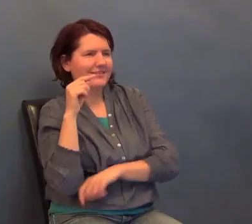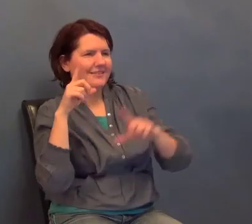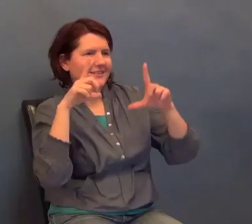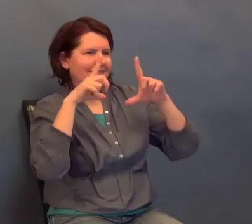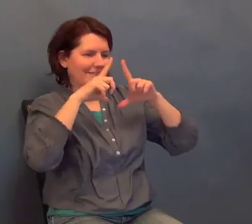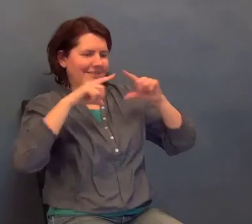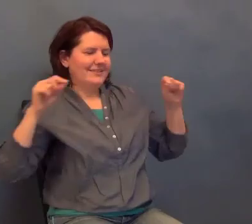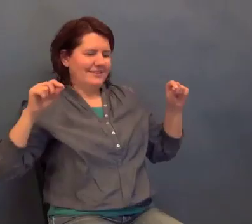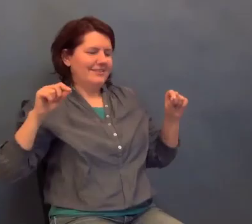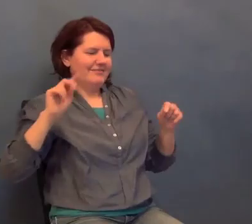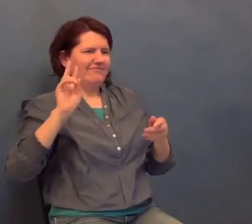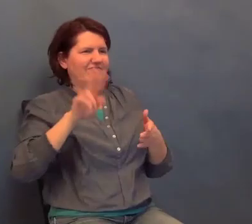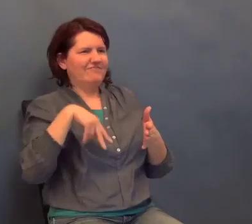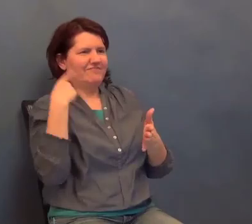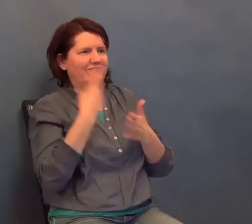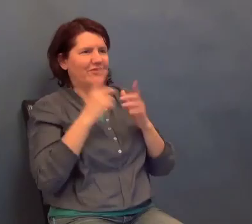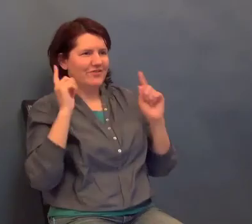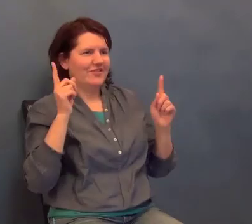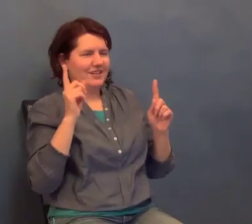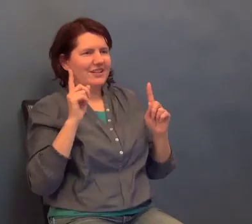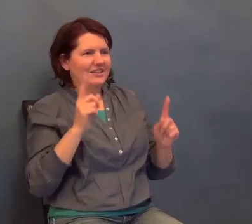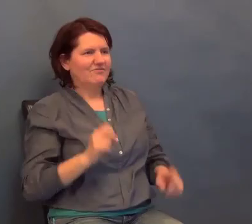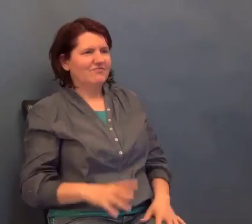Znak trójkątny - upadek, uwaga!